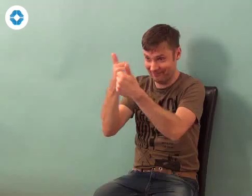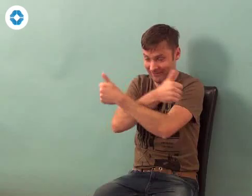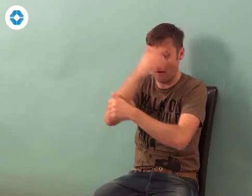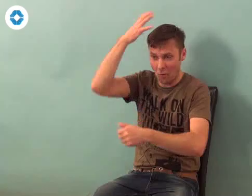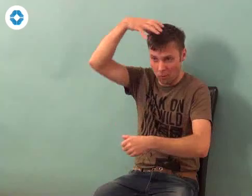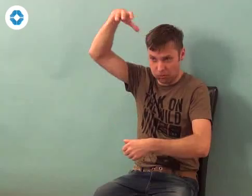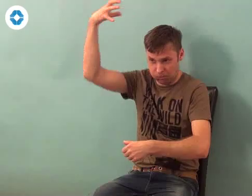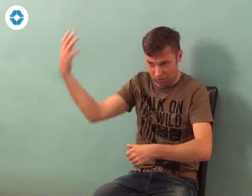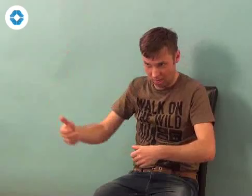Spadło jej coś z głowy.